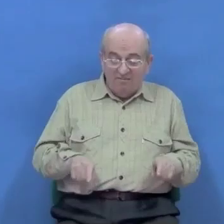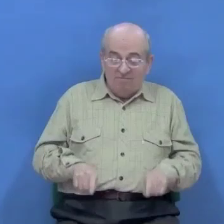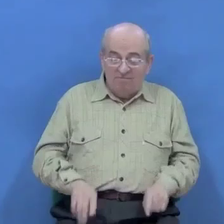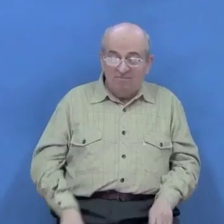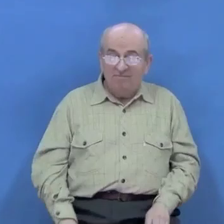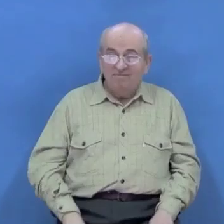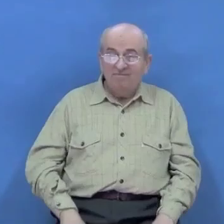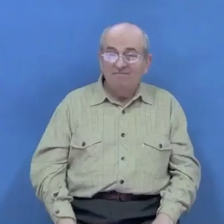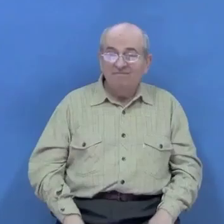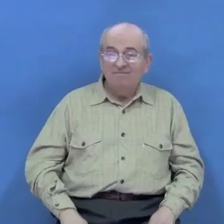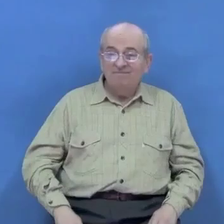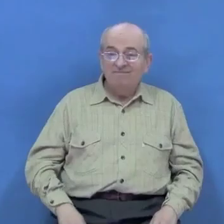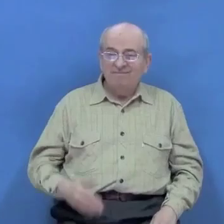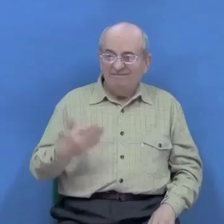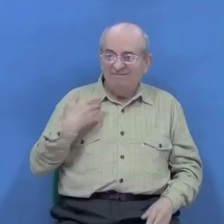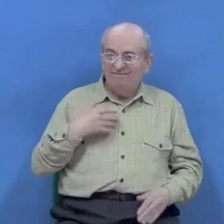Usiąść w misce i myć nogi.